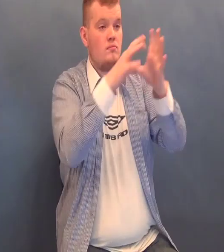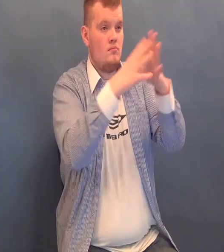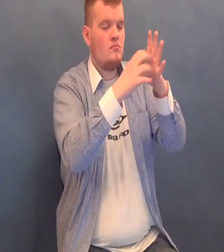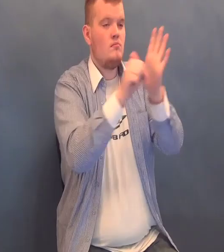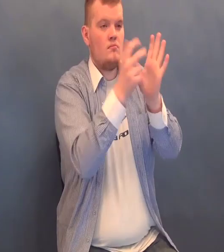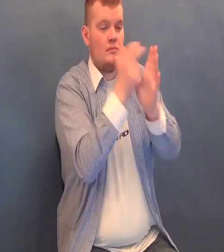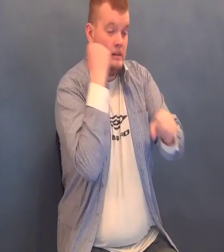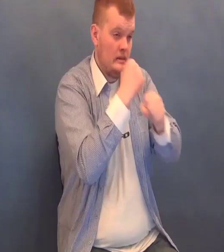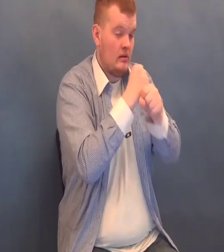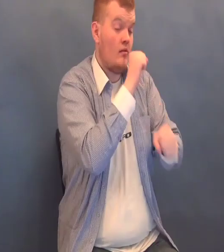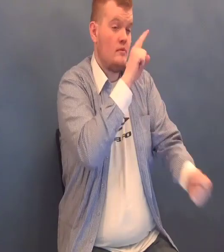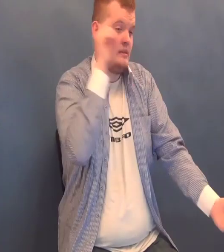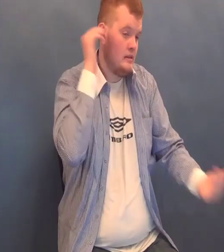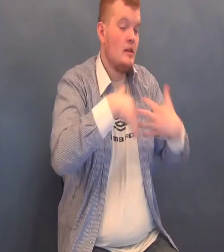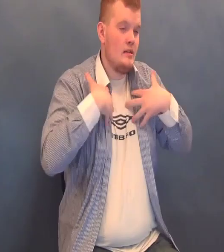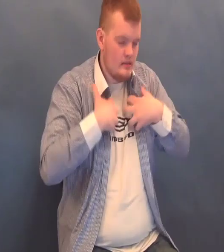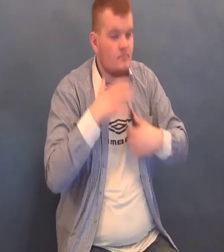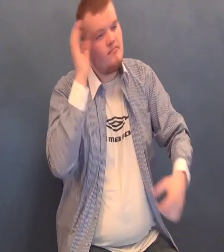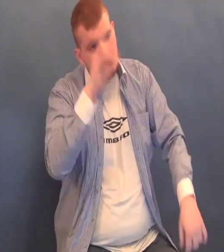Ja od dziesiątej do osiemnastej pracuję, od rana do wieczora.